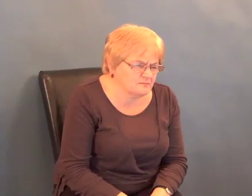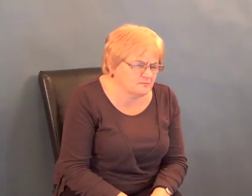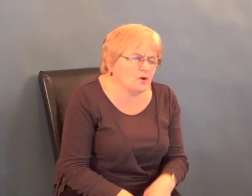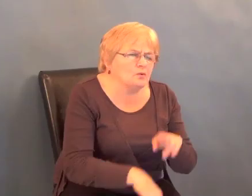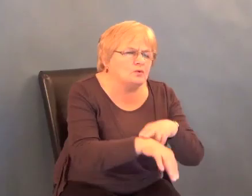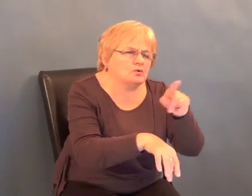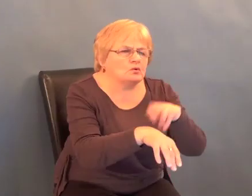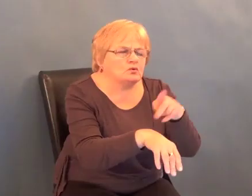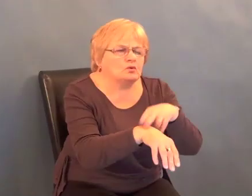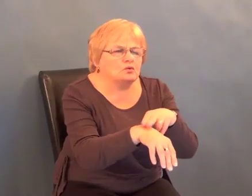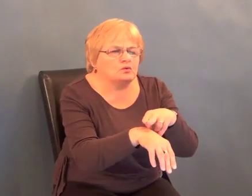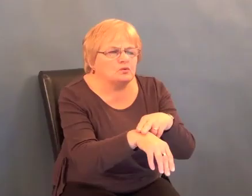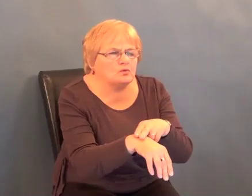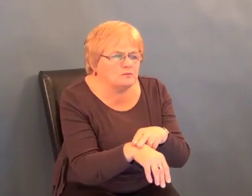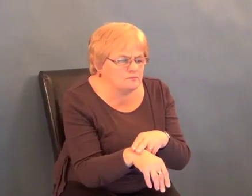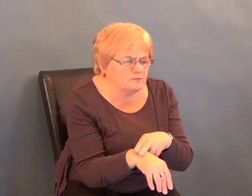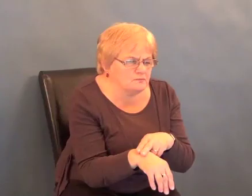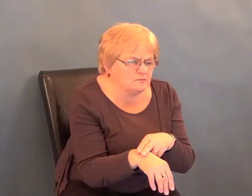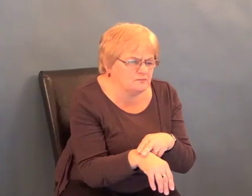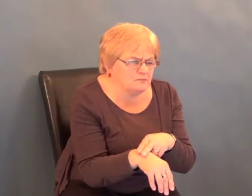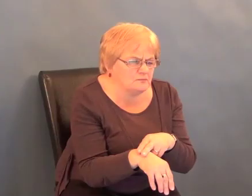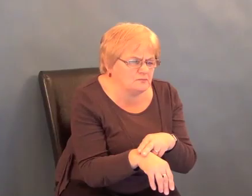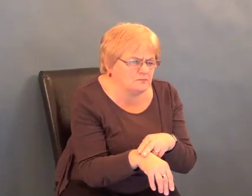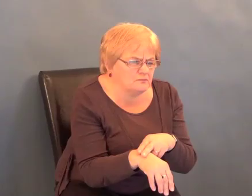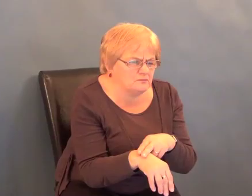O której godzinie?